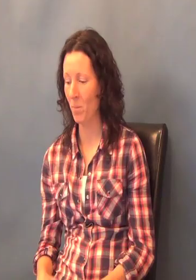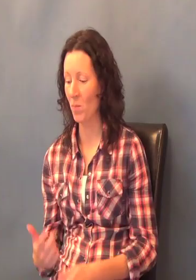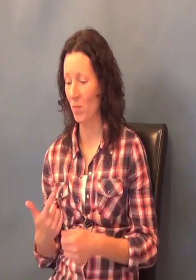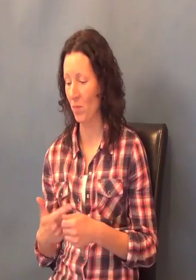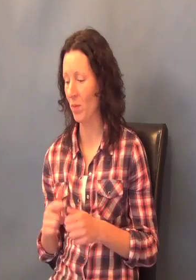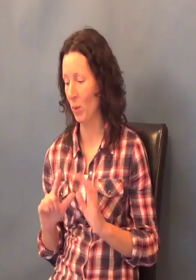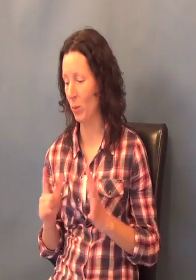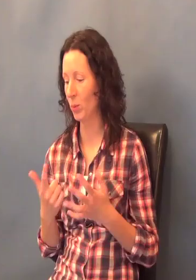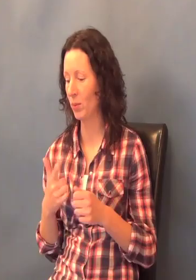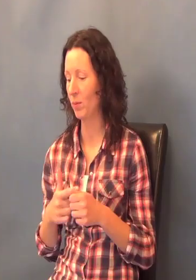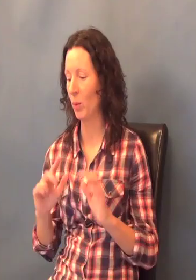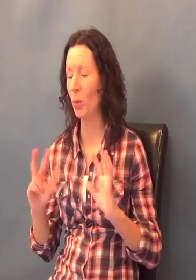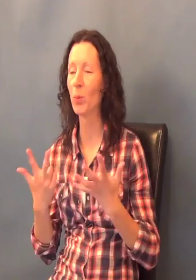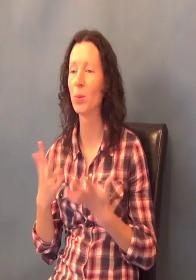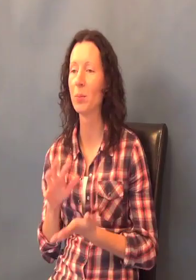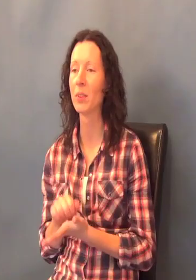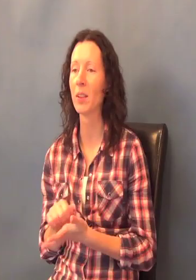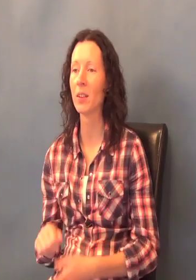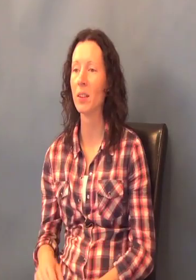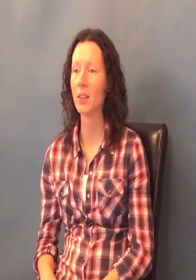Dwudziesty siódmy i dwudziesty ósmy - jestem zajęta.